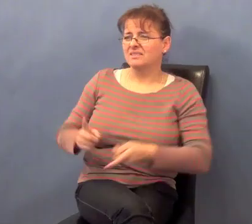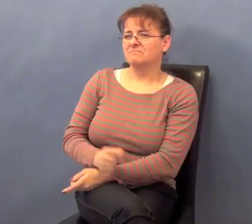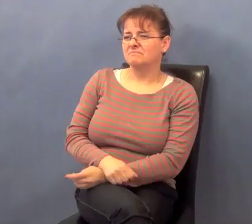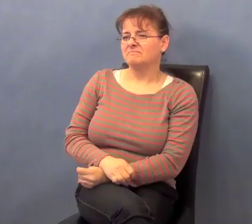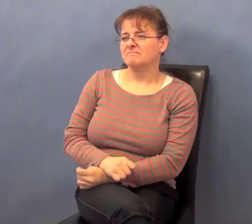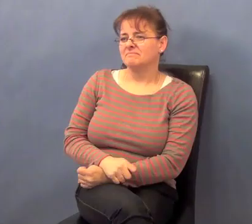Do wanny.